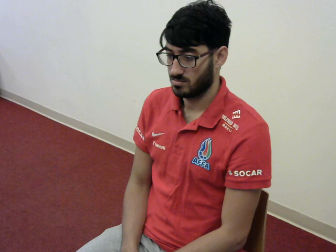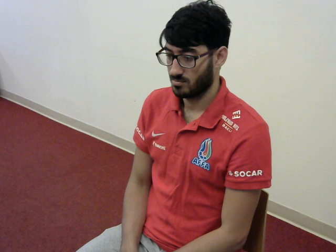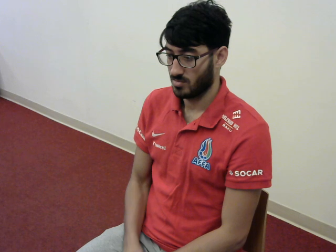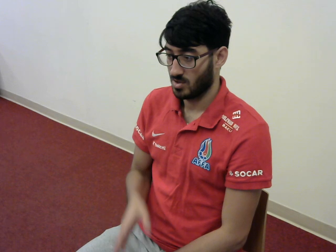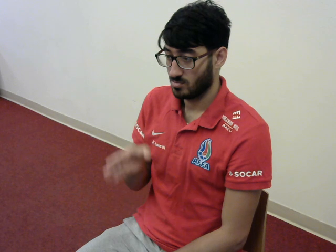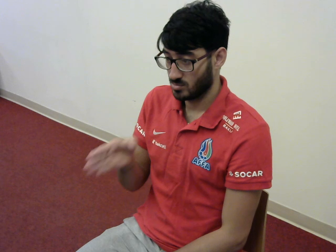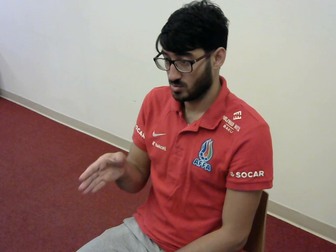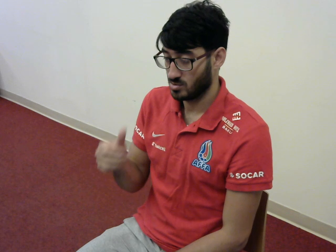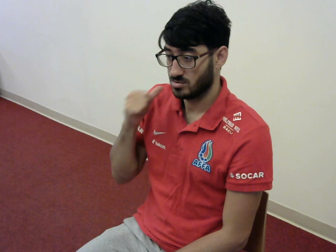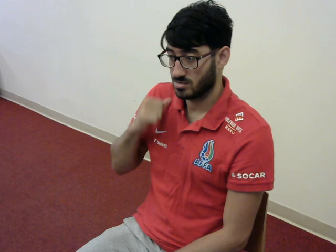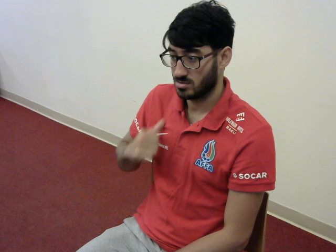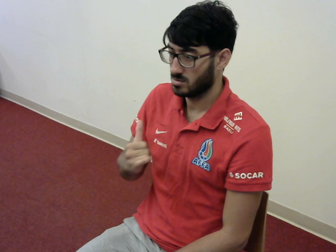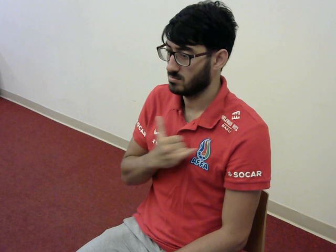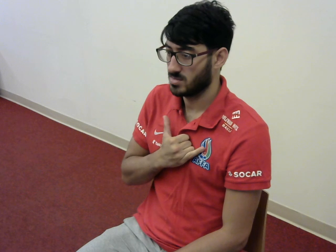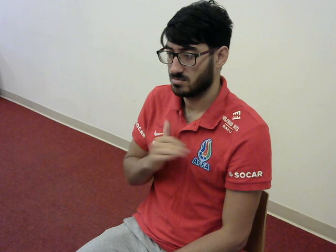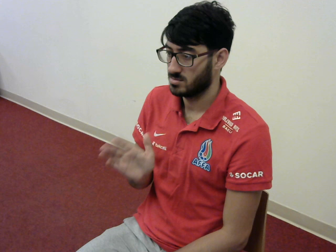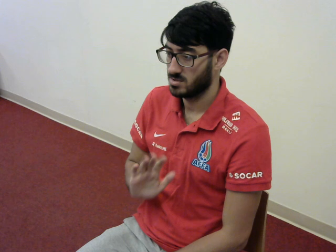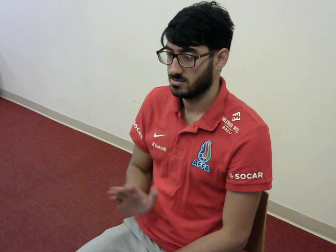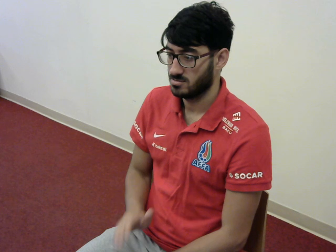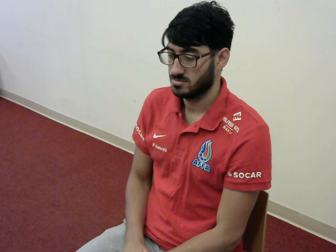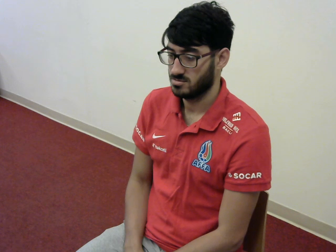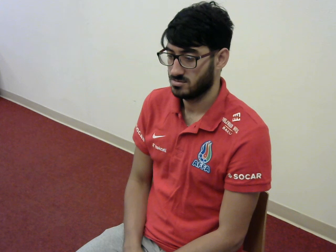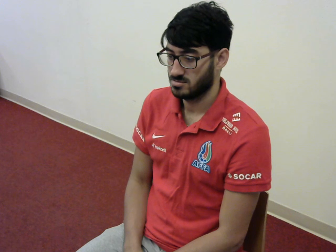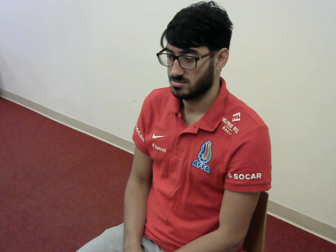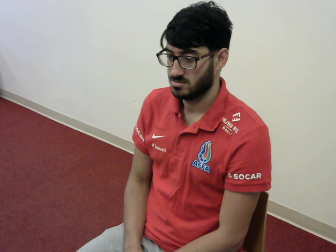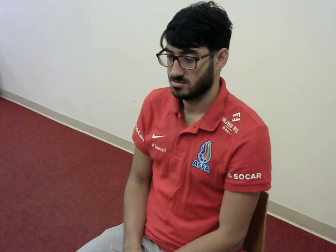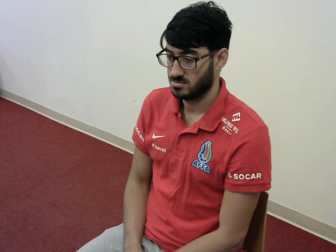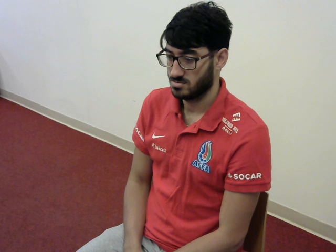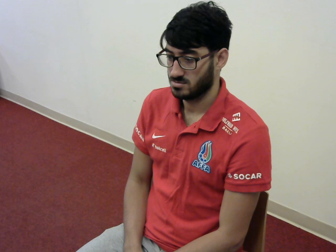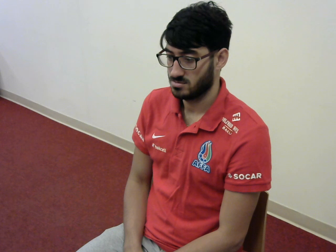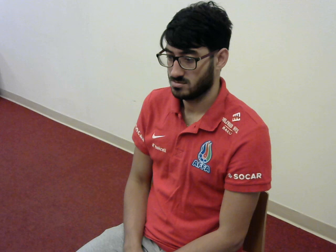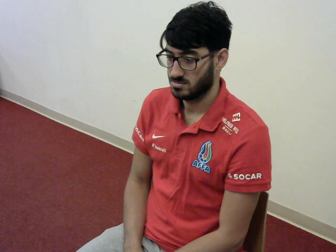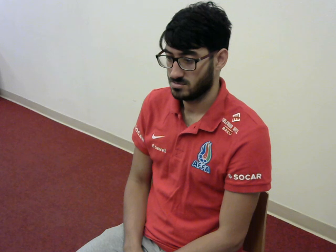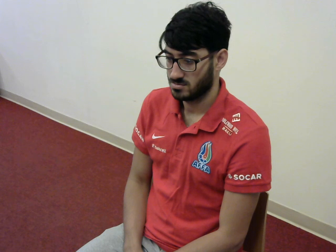Bu çanta mənim deyil